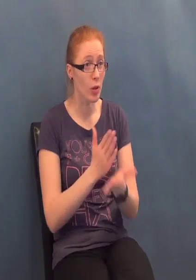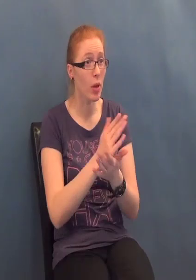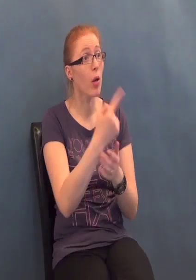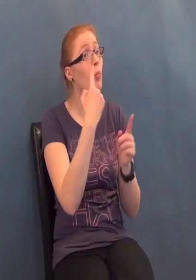Pomóc.